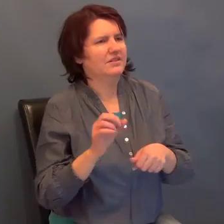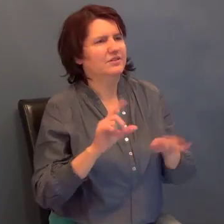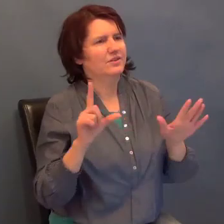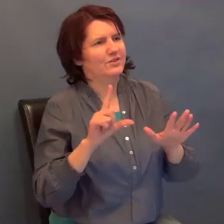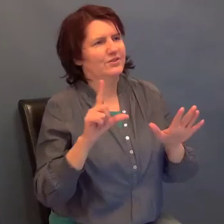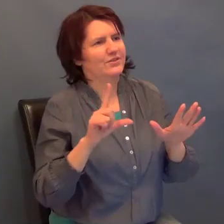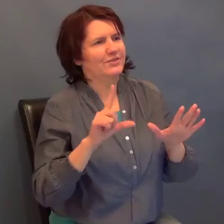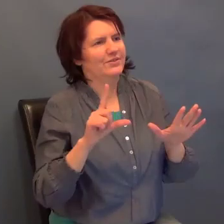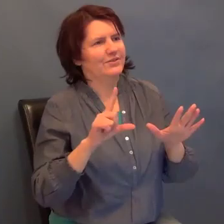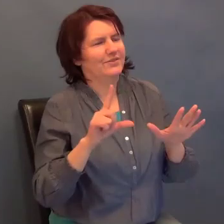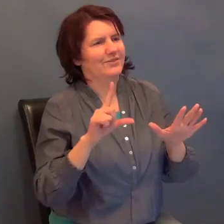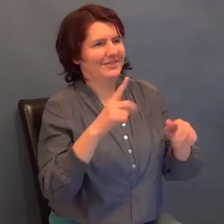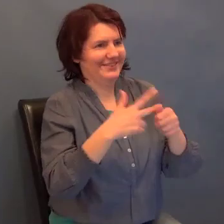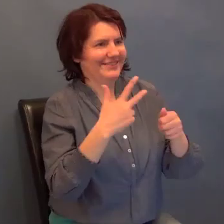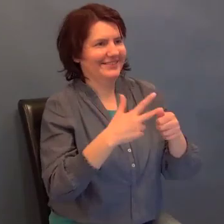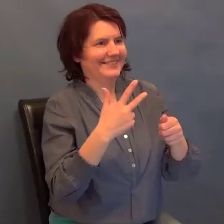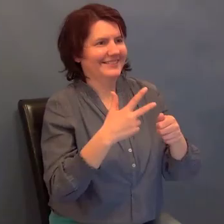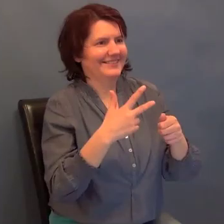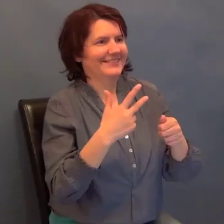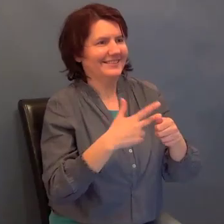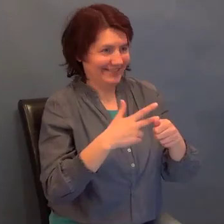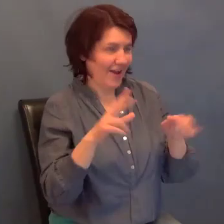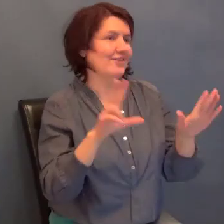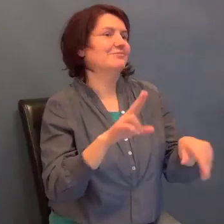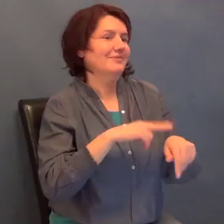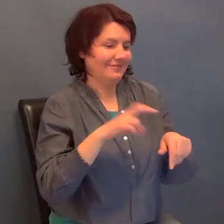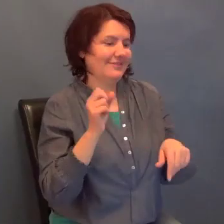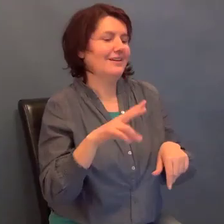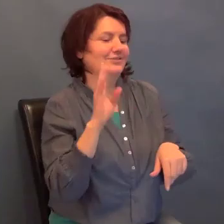Od siódmej...trzydzieści..., dobra o ósmej.